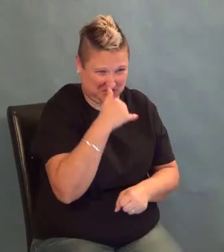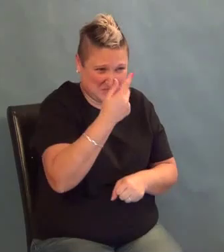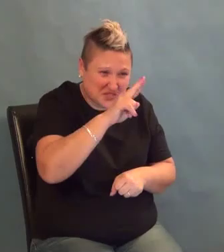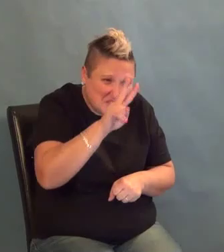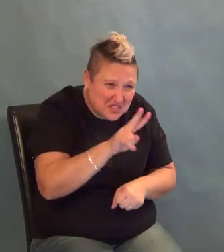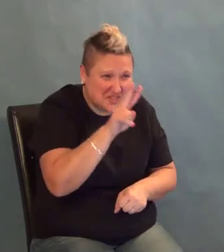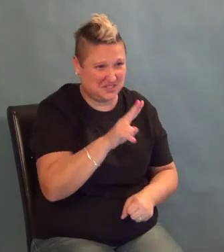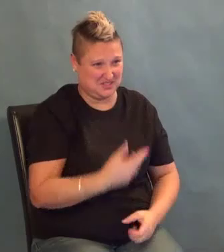Chociaż na dwie godziny?